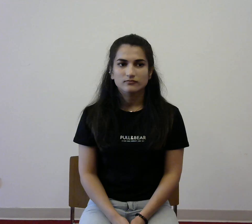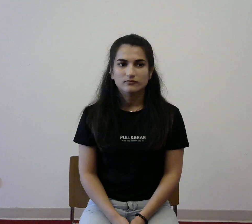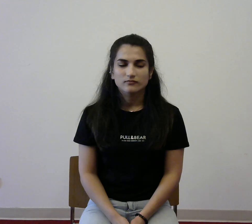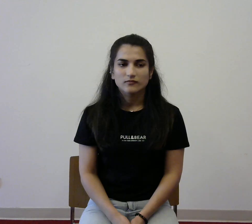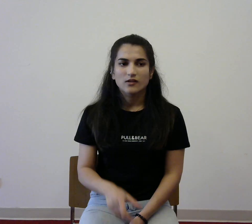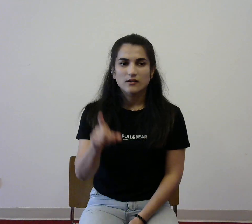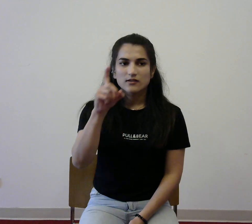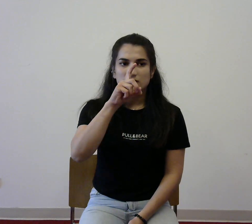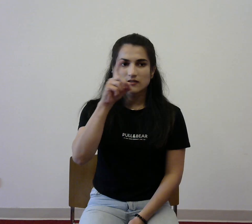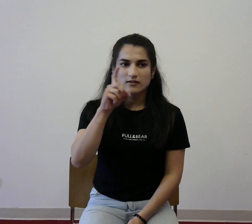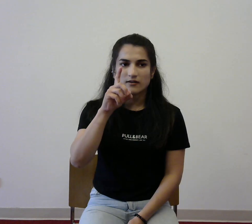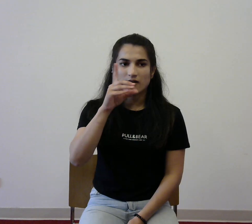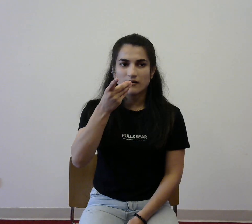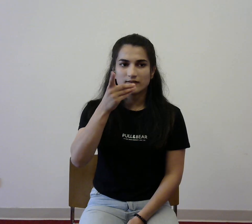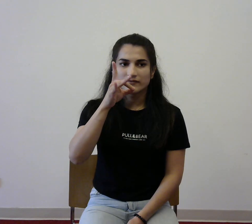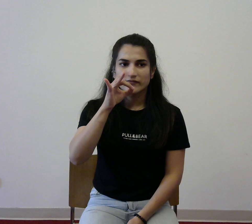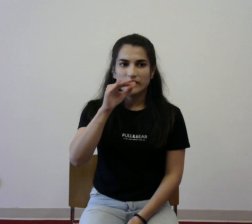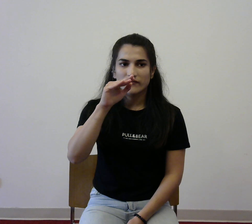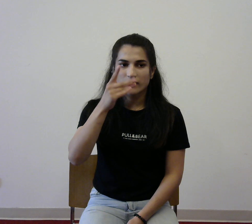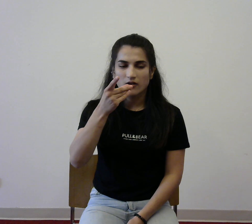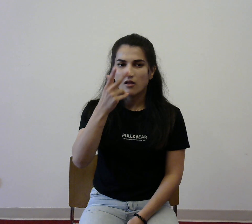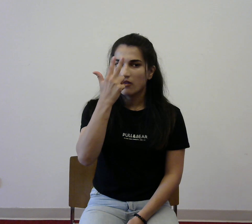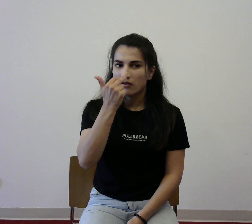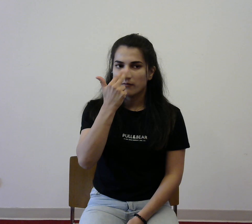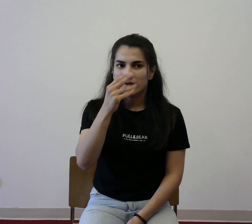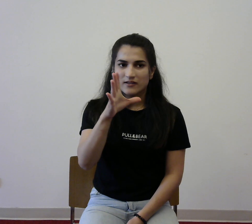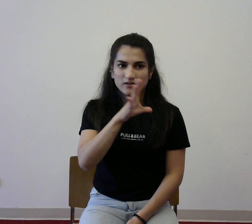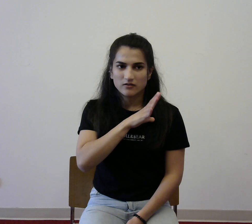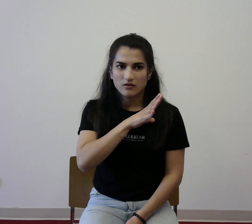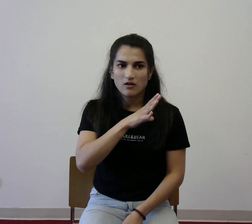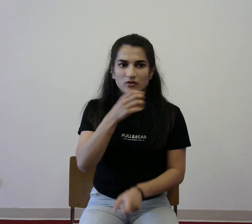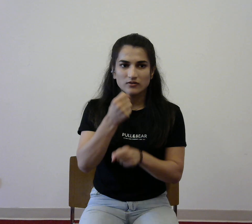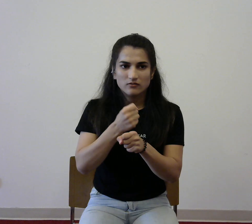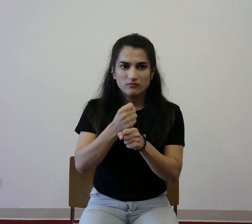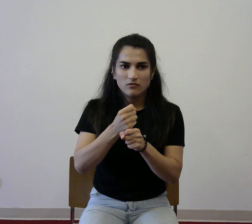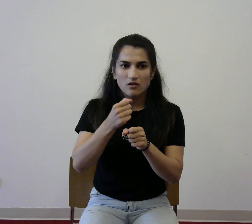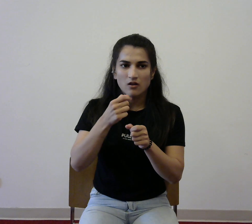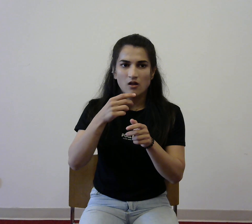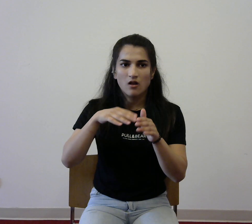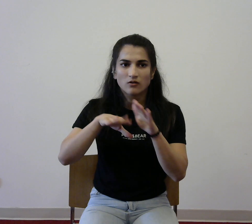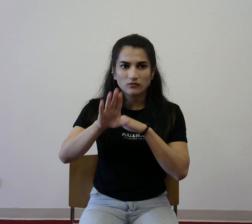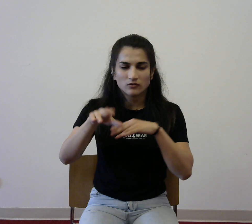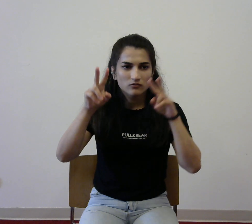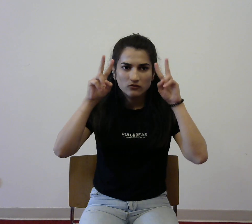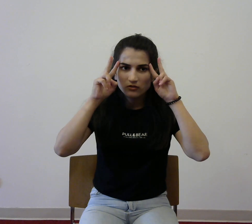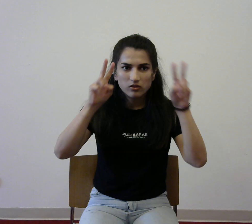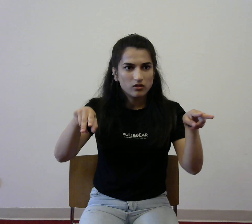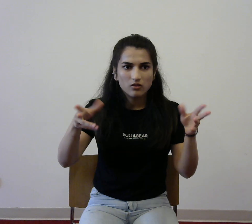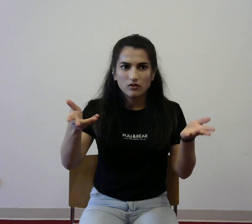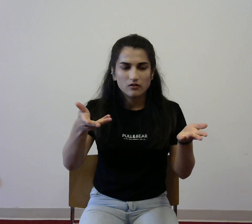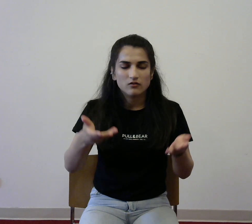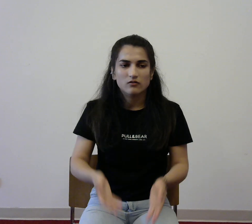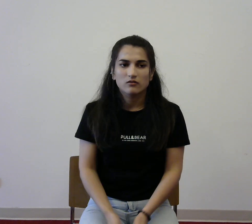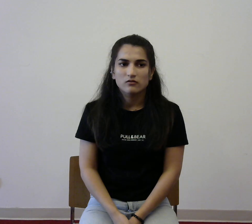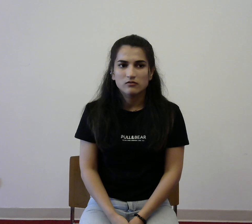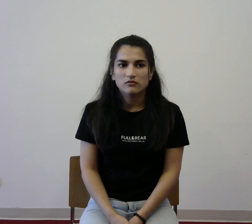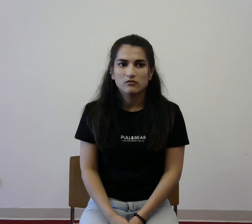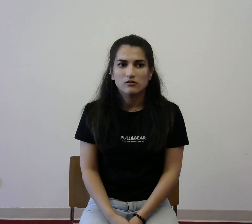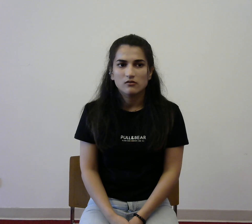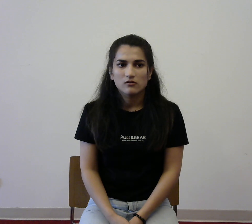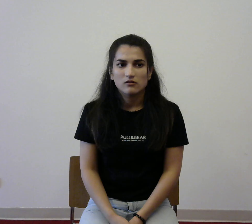Zərifə qrip olub, işə gələ bilmir